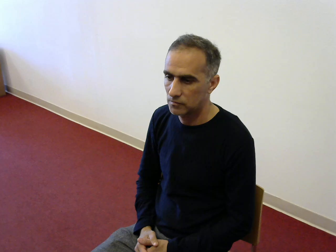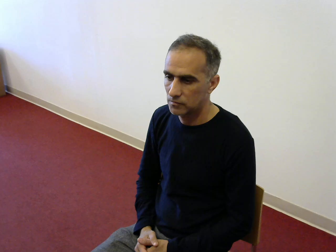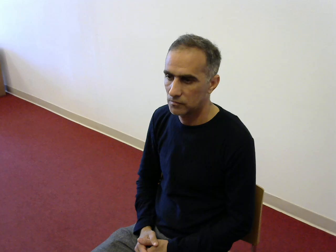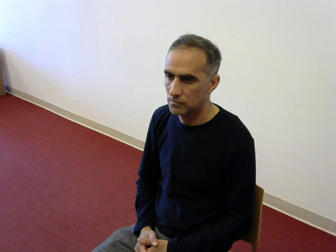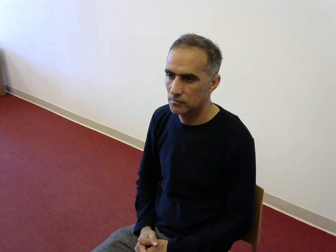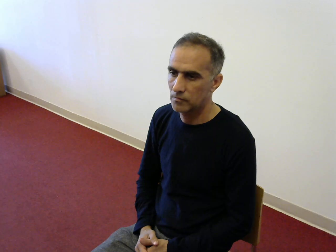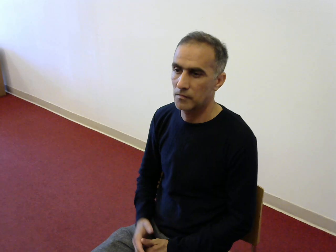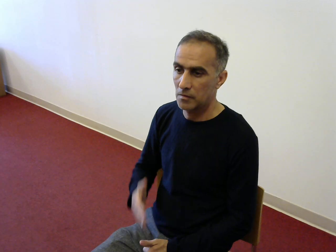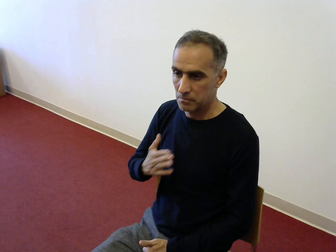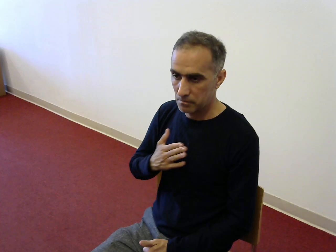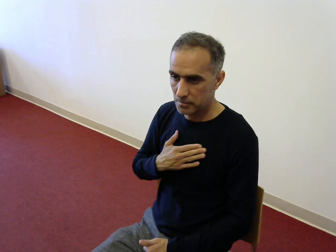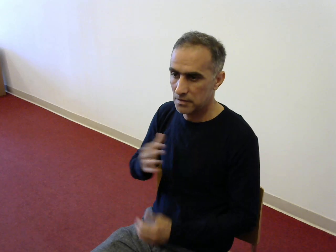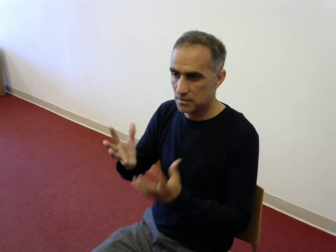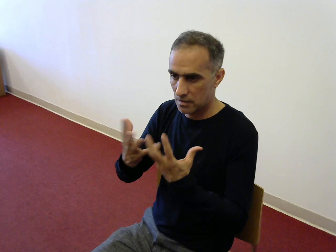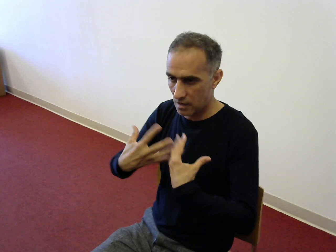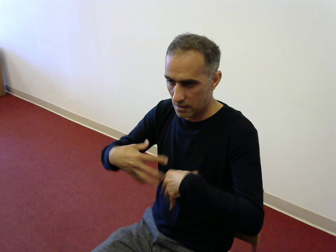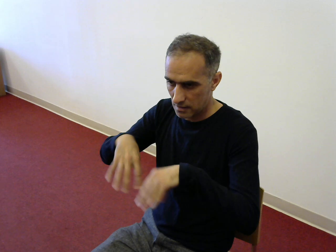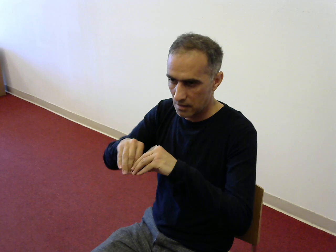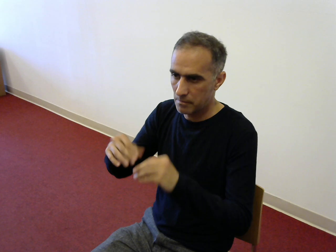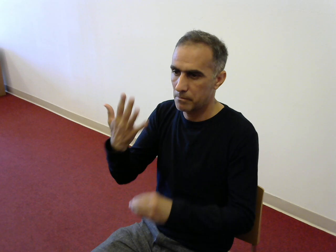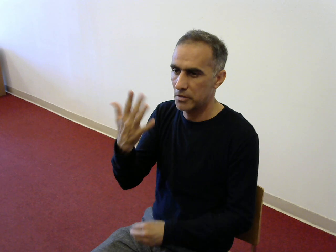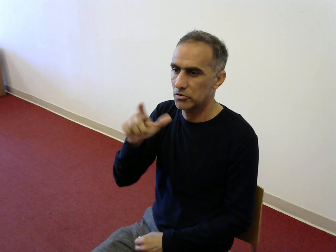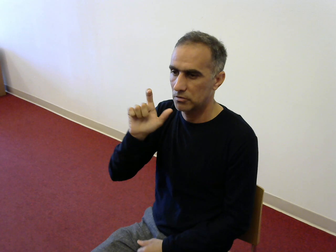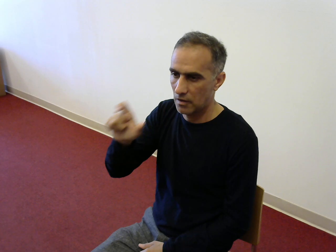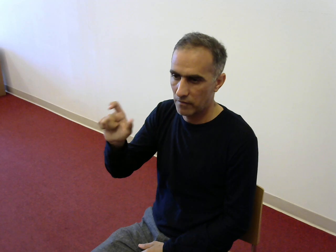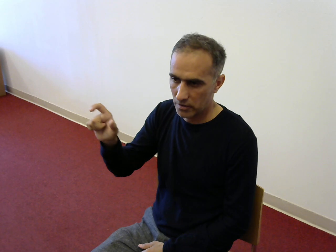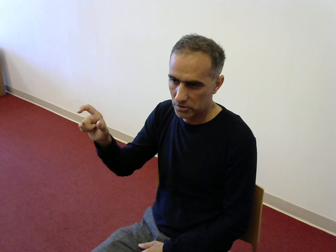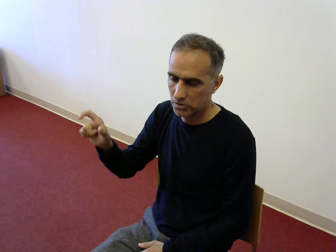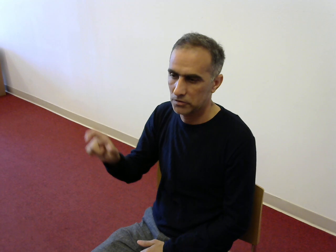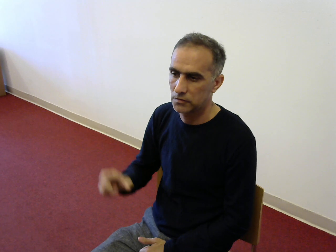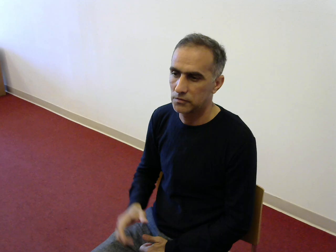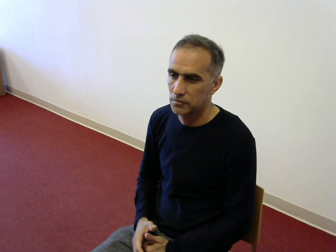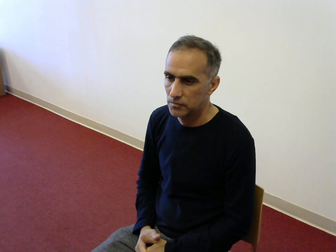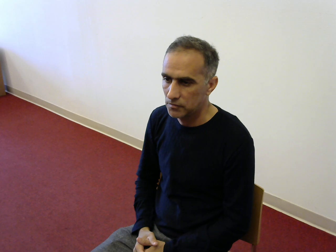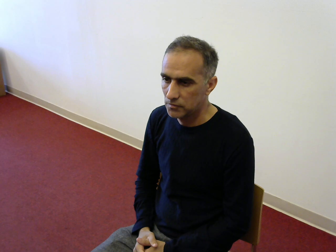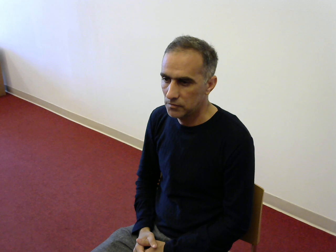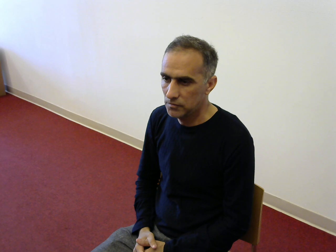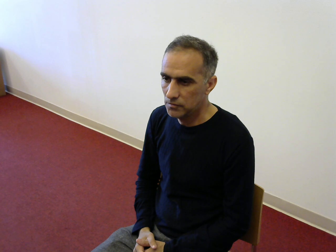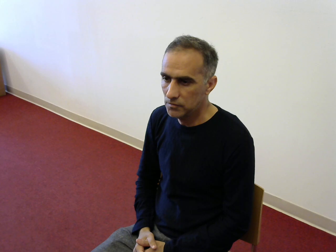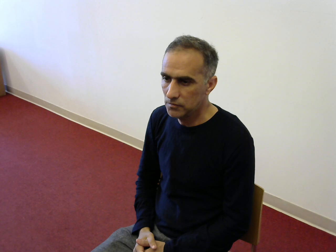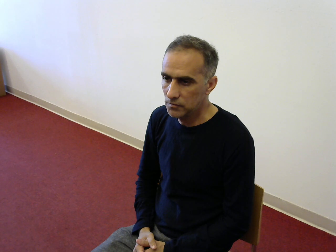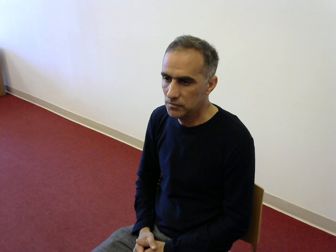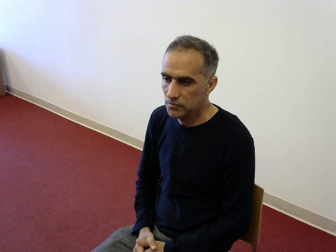Biz ailədə 5 nəfərik